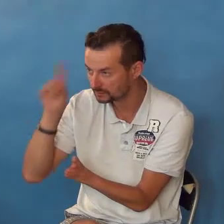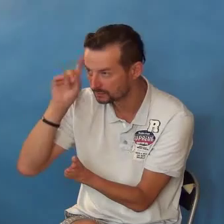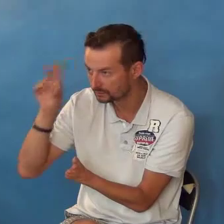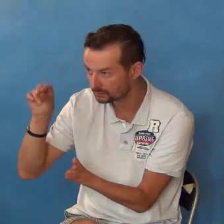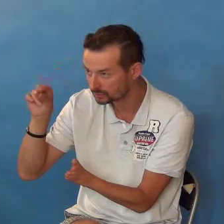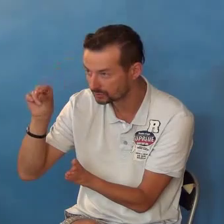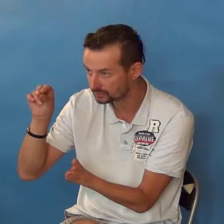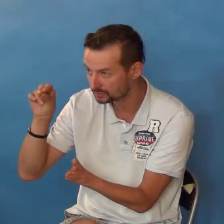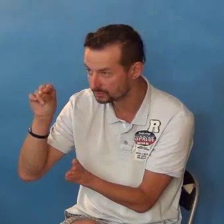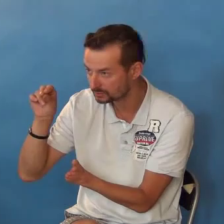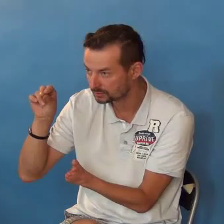Poniedziałek?